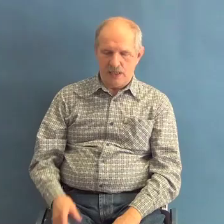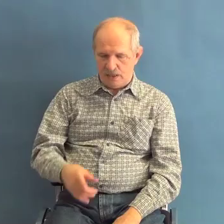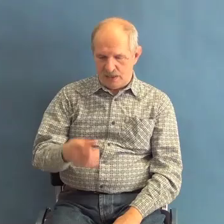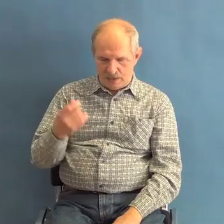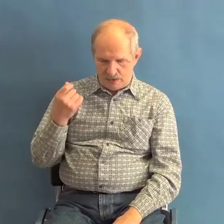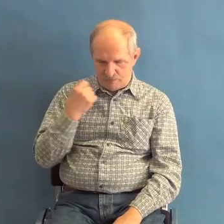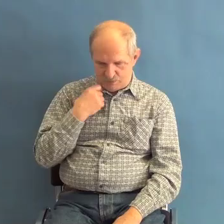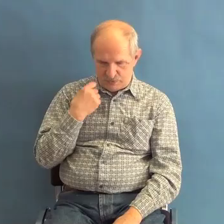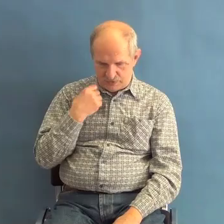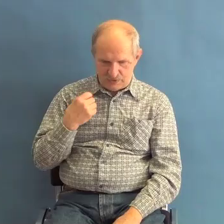To wódka.